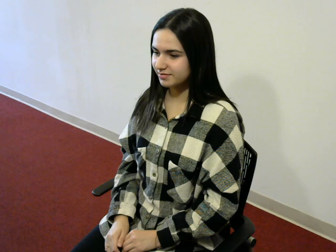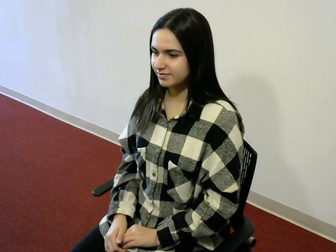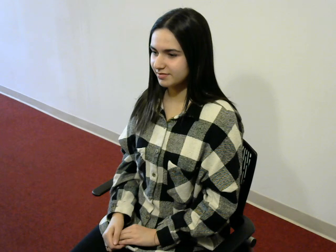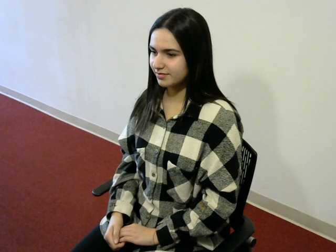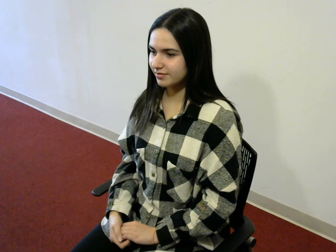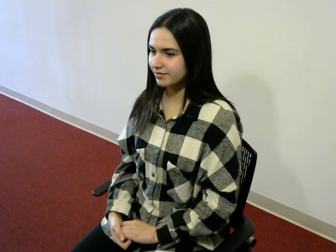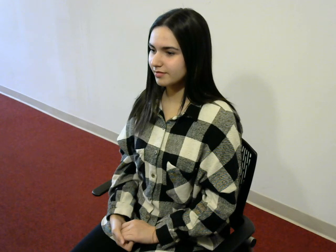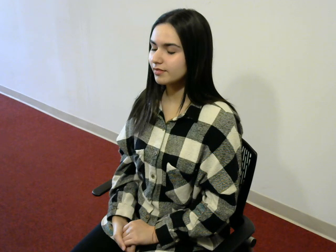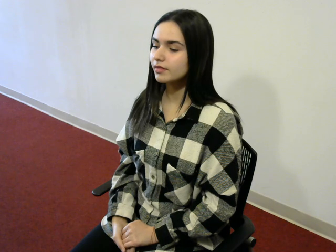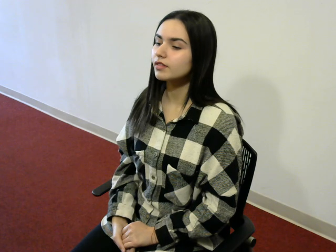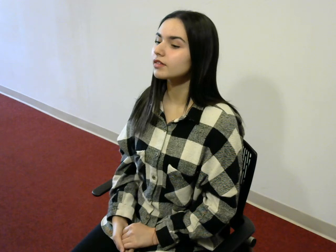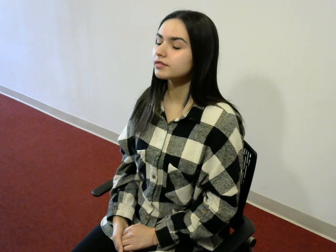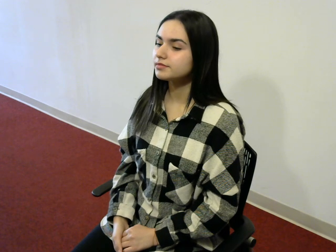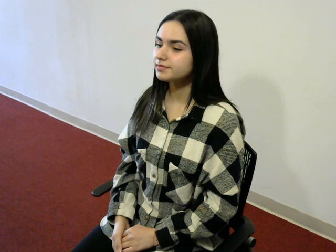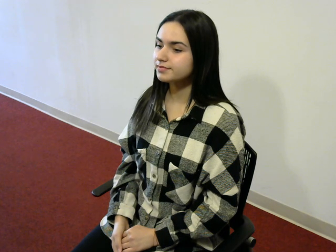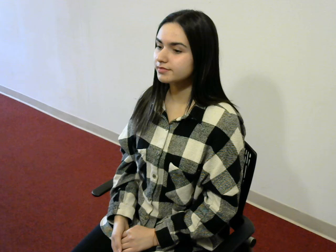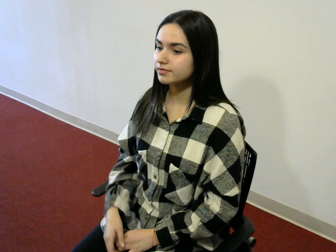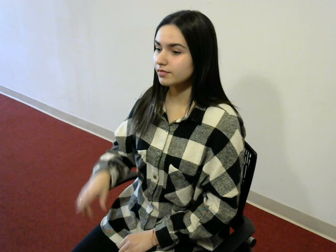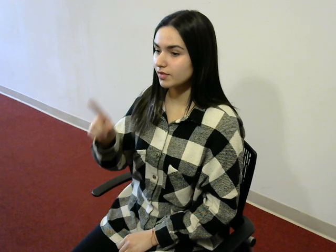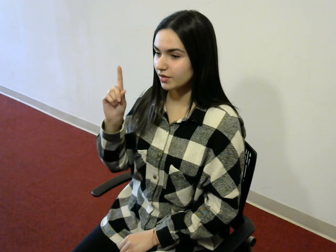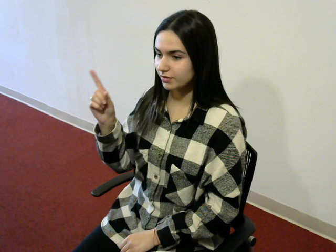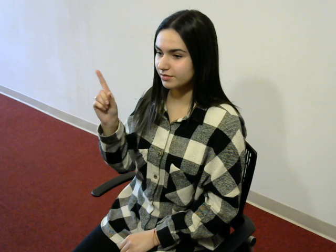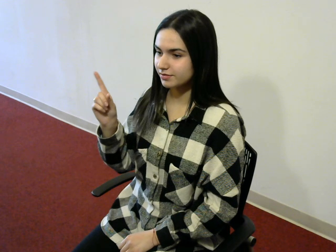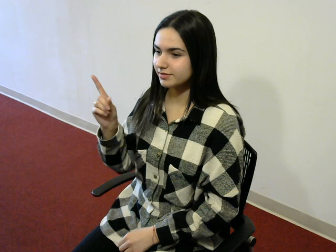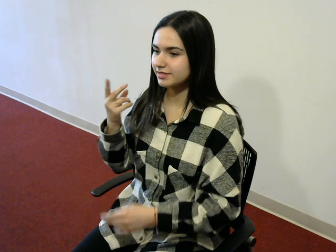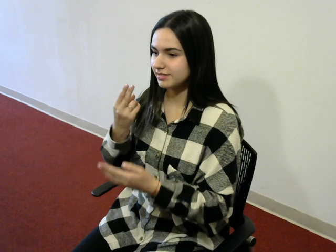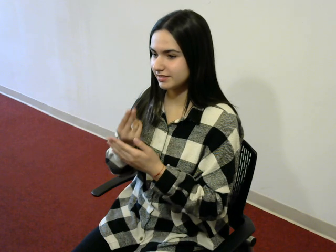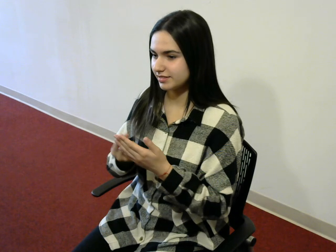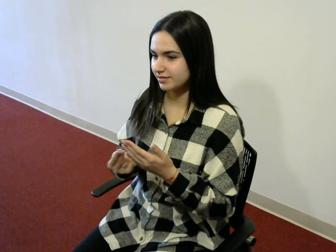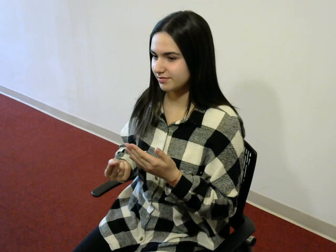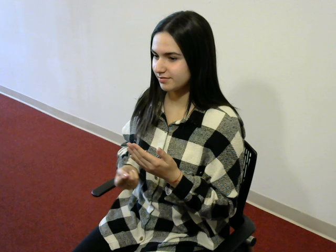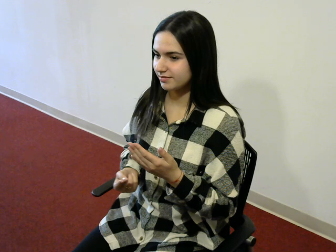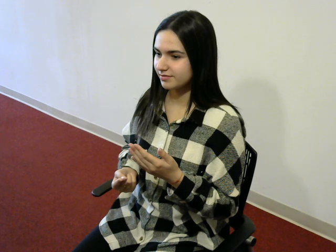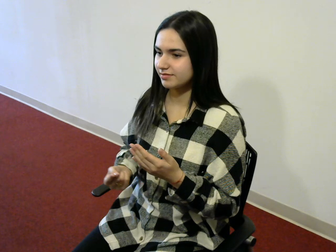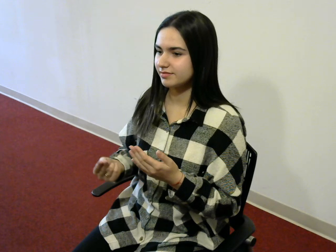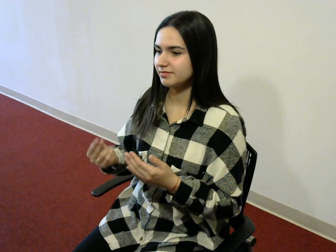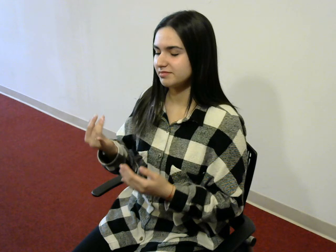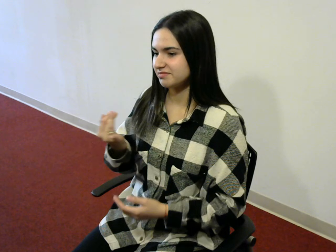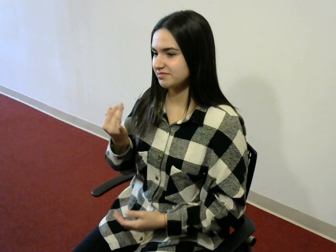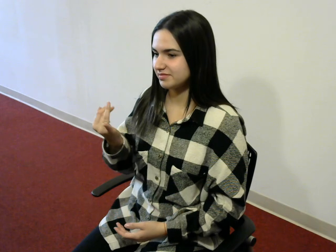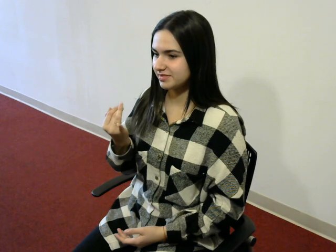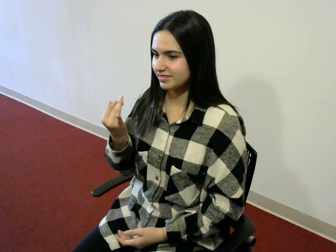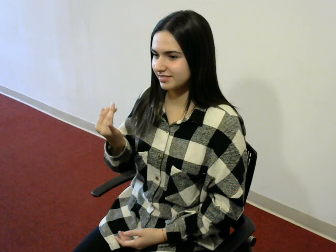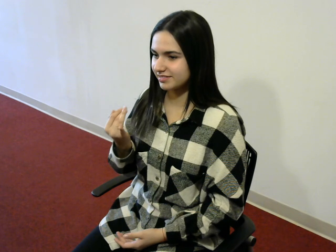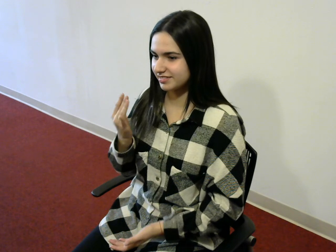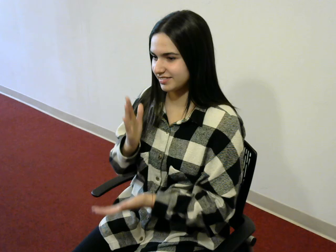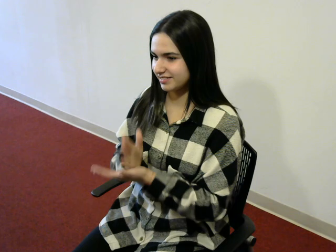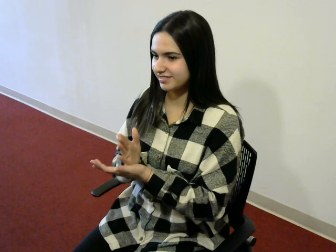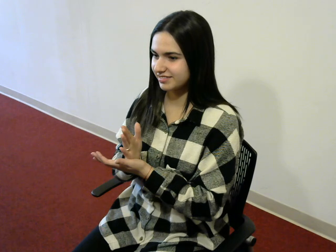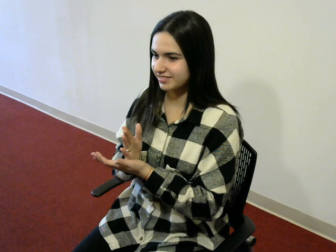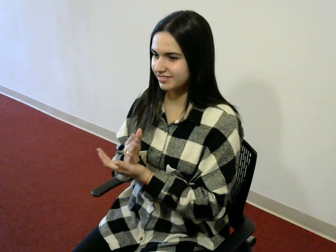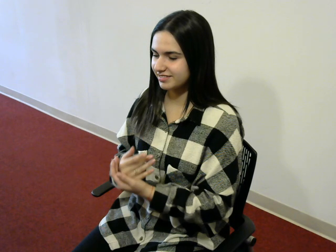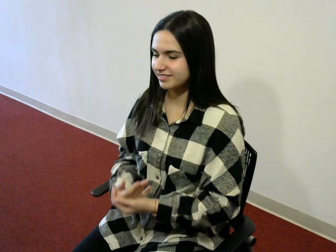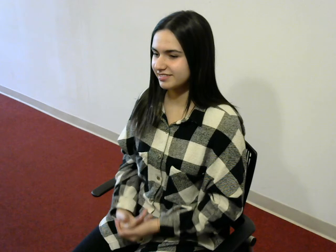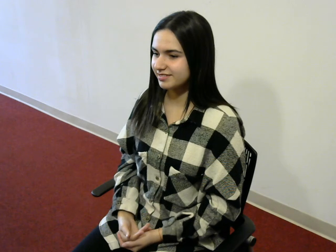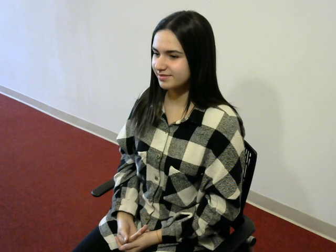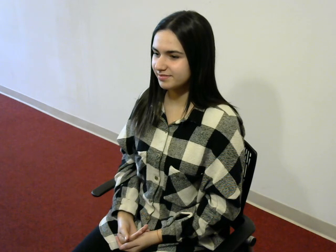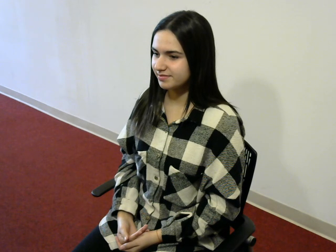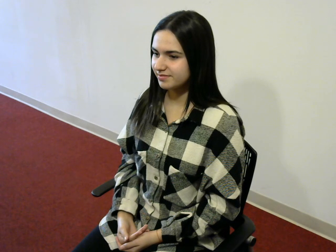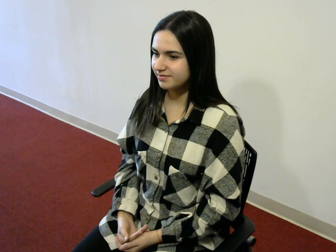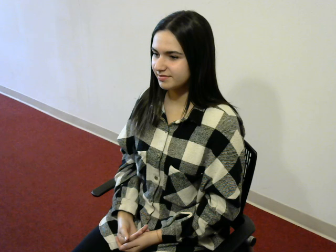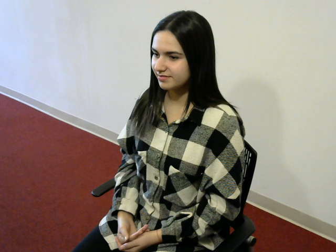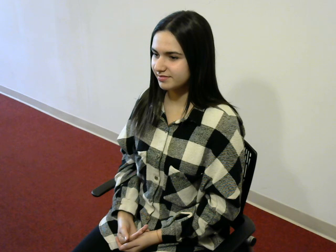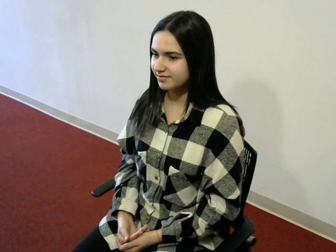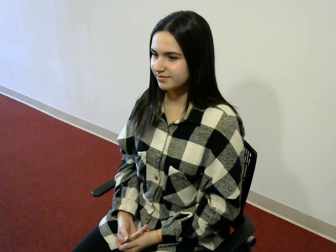Onun rəsmə marağı var